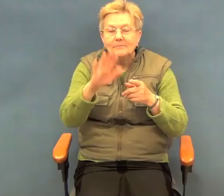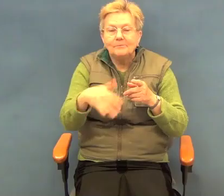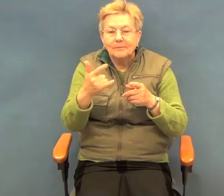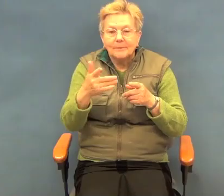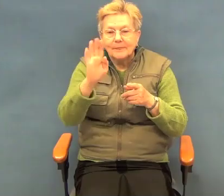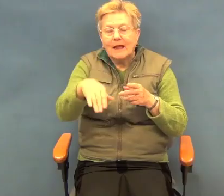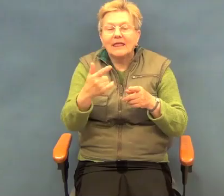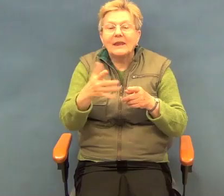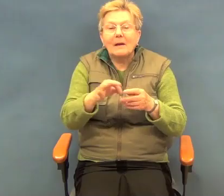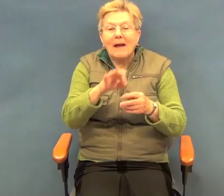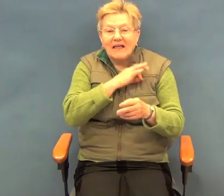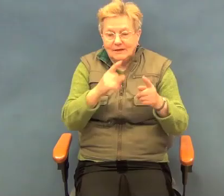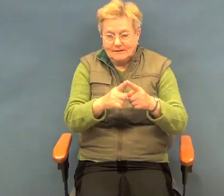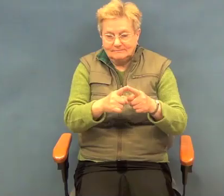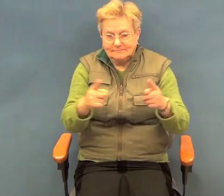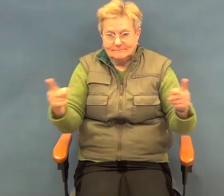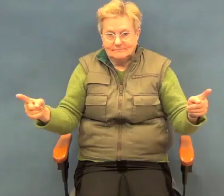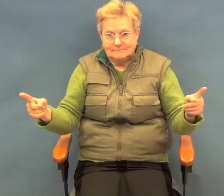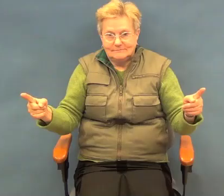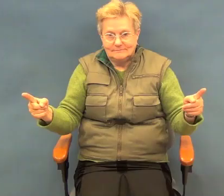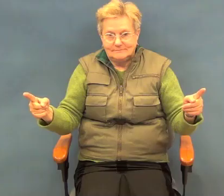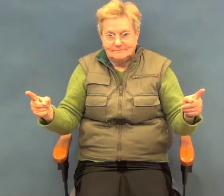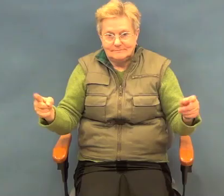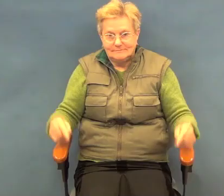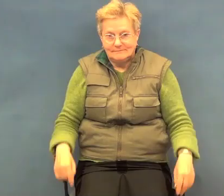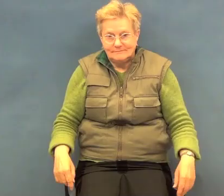Ile metrów szerokości?